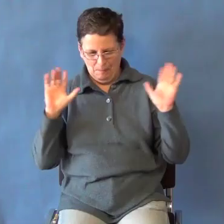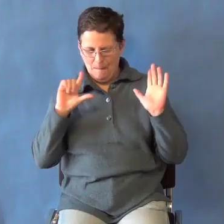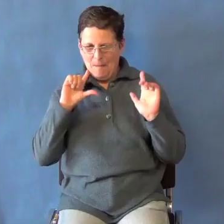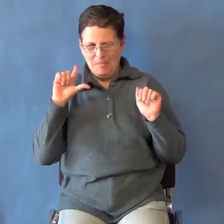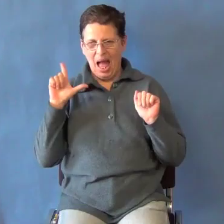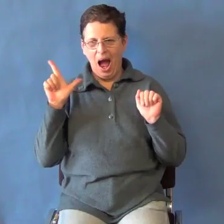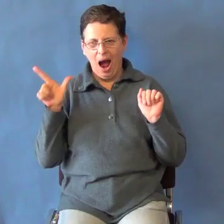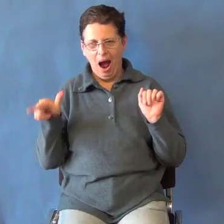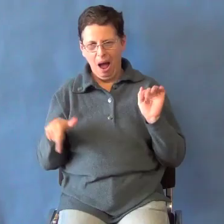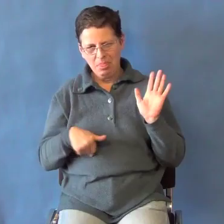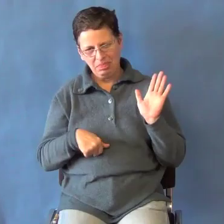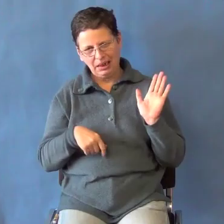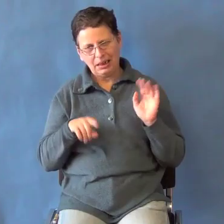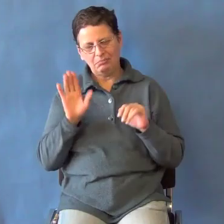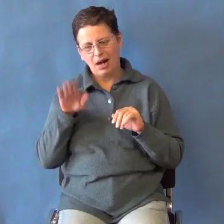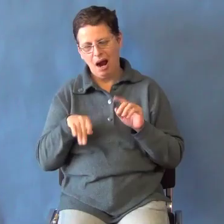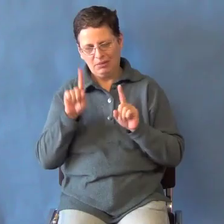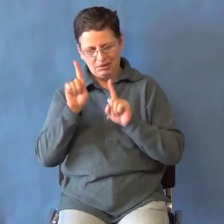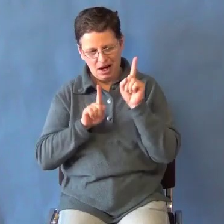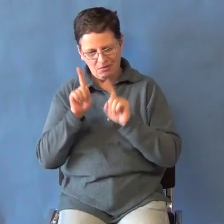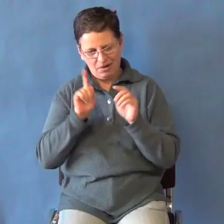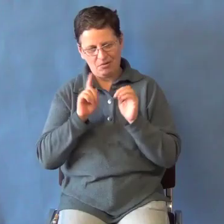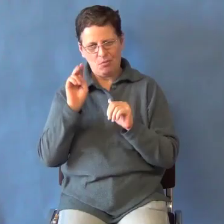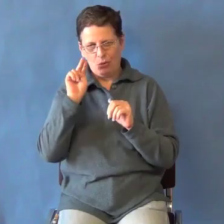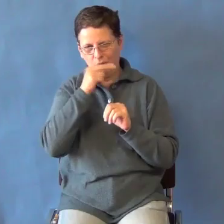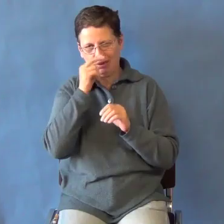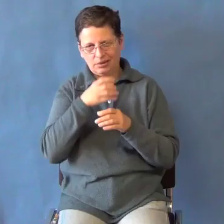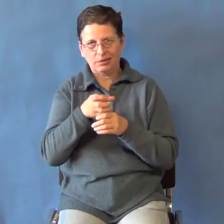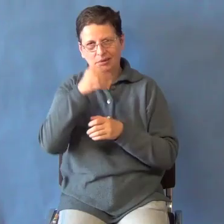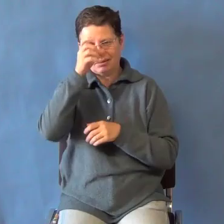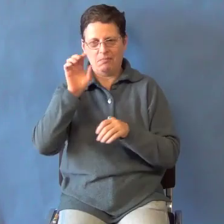Pan ma działkę i drzewo z gruszkami.